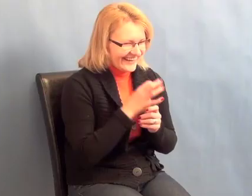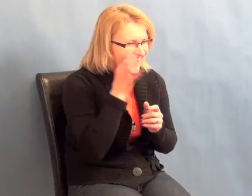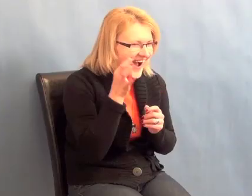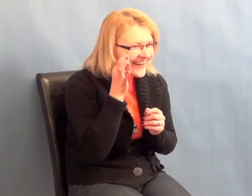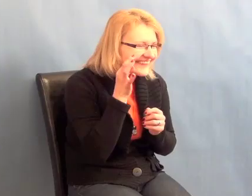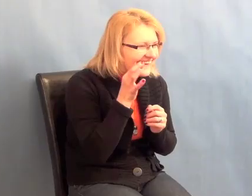Kot.